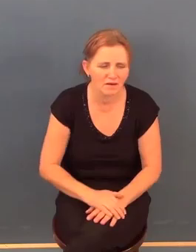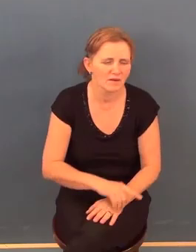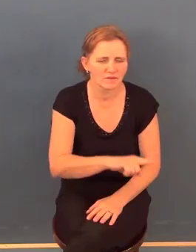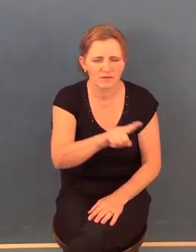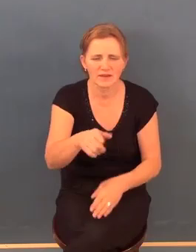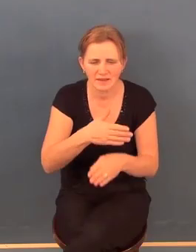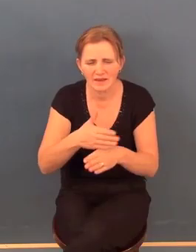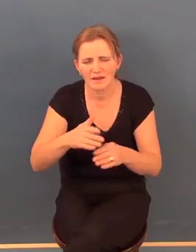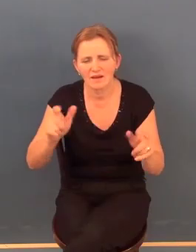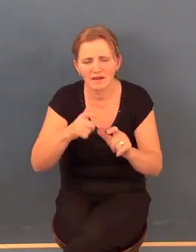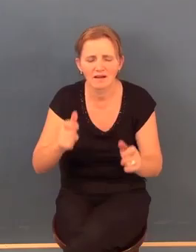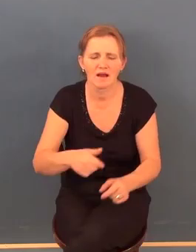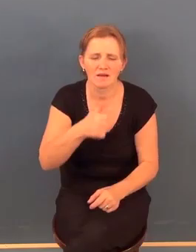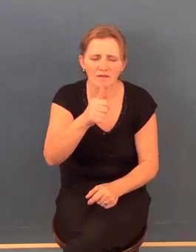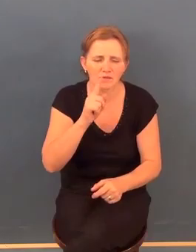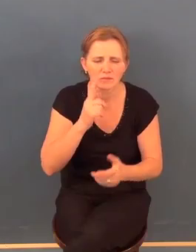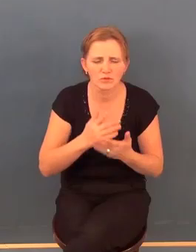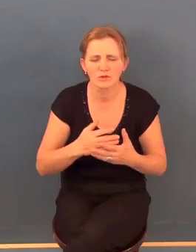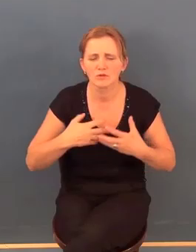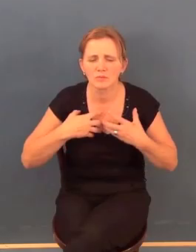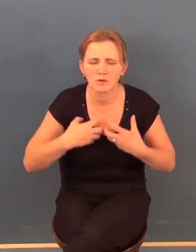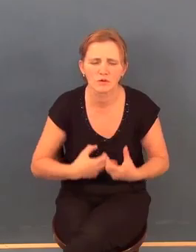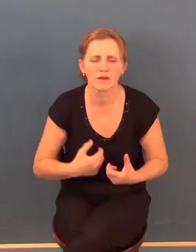Wszyscy imprezowali, ale jeden mężczyzna był już zmęczony.